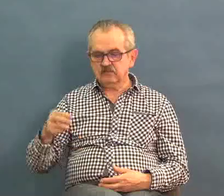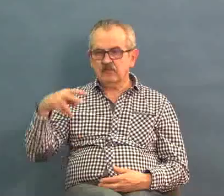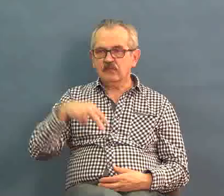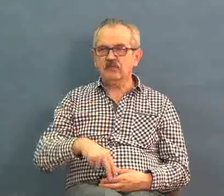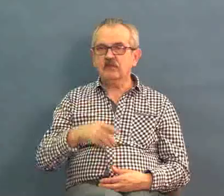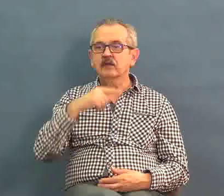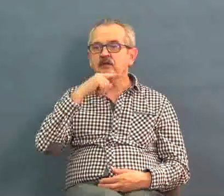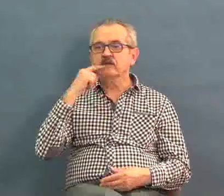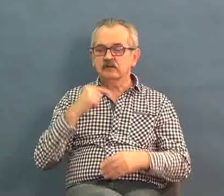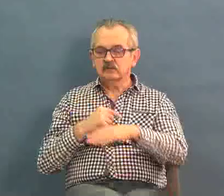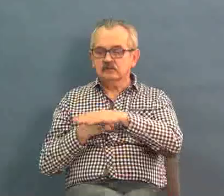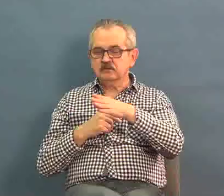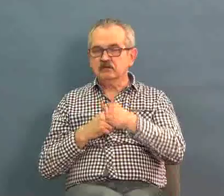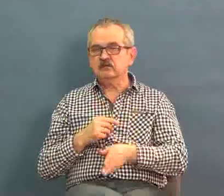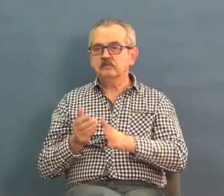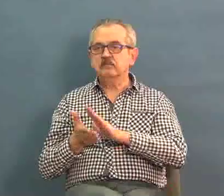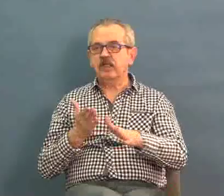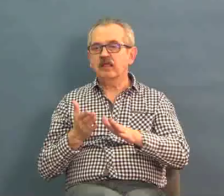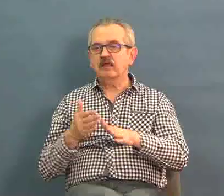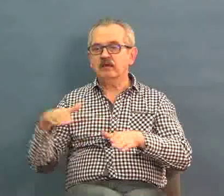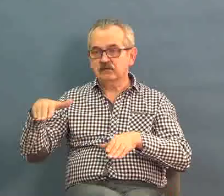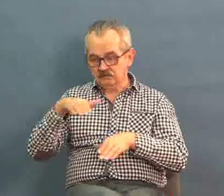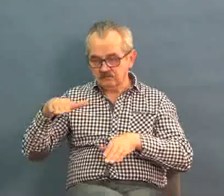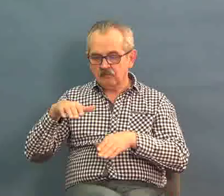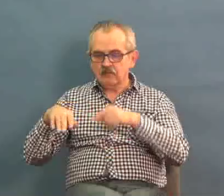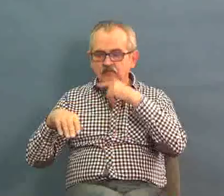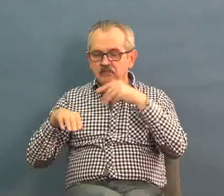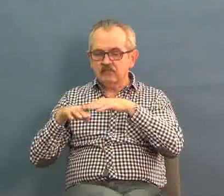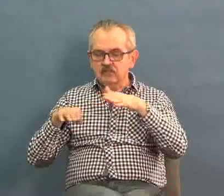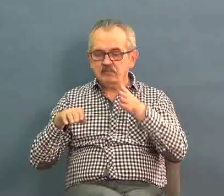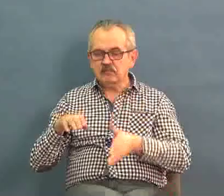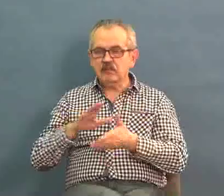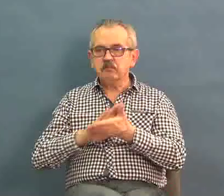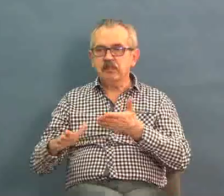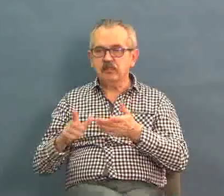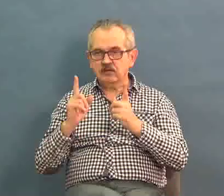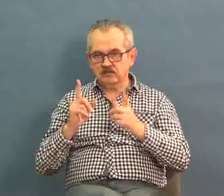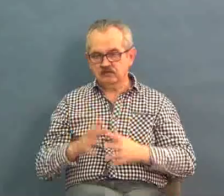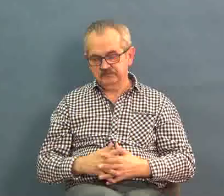Nie ma czerwonego krawężnika jest, trzeba uważać.